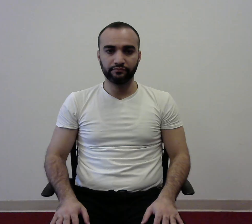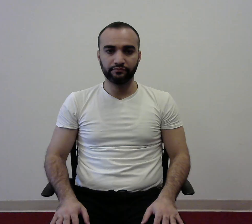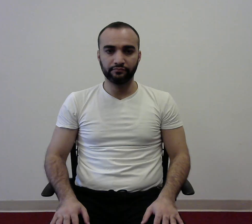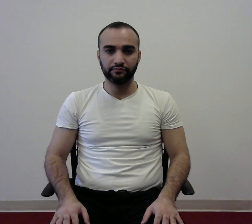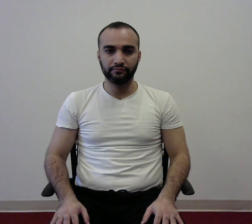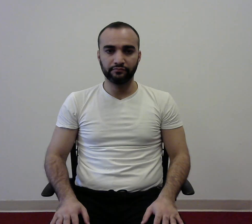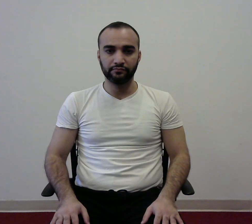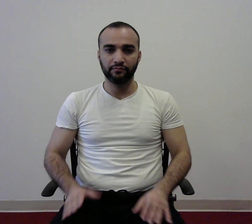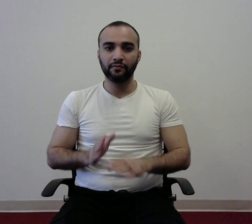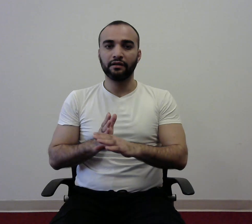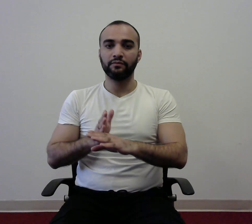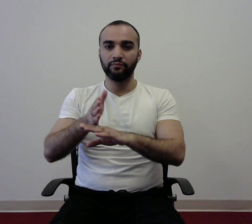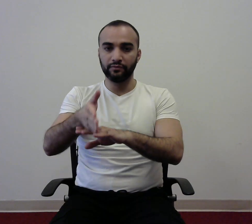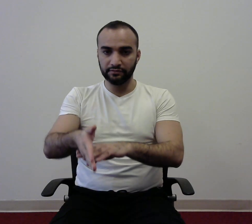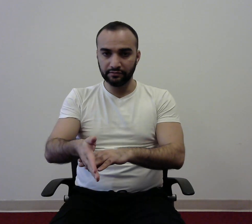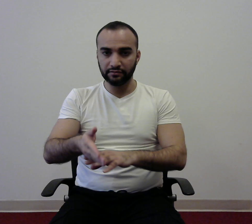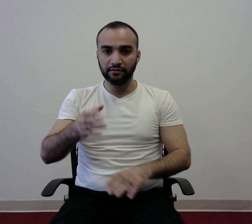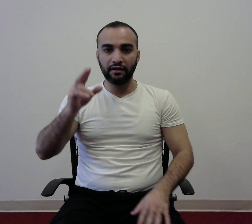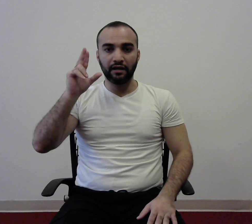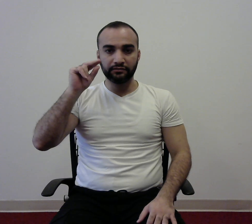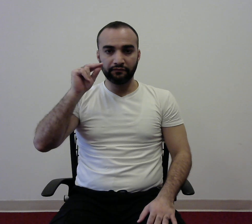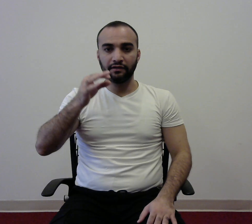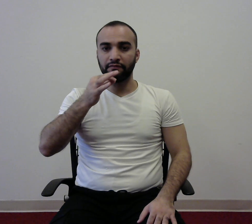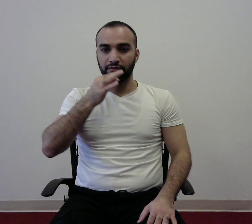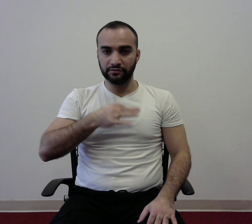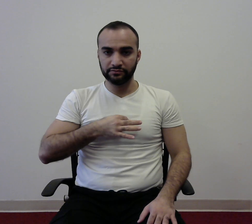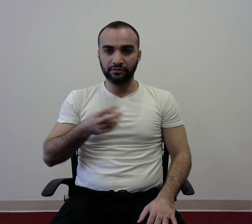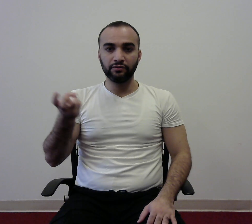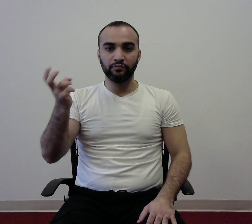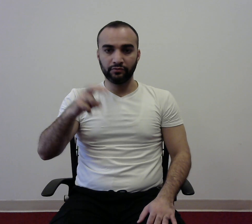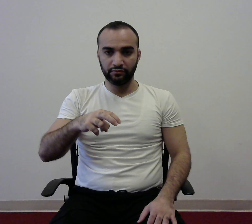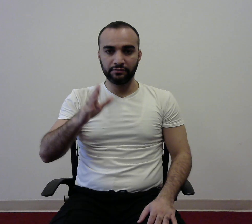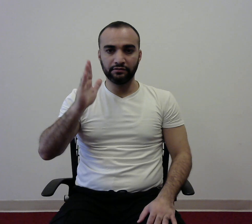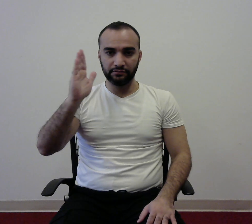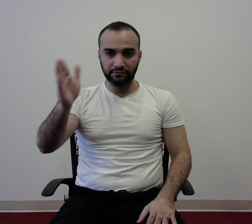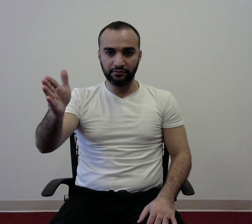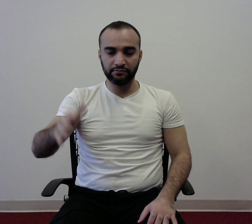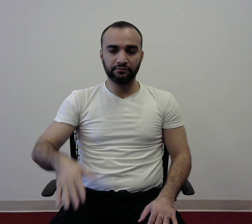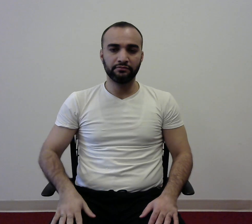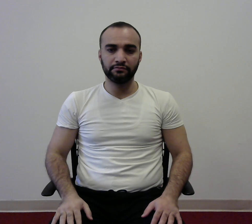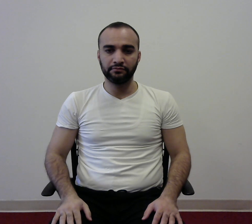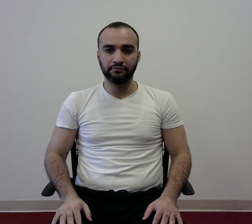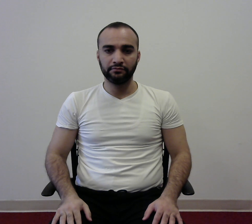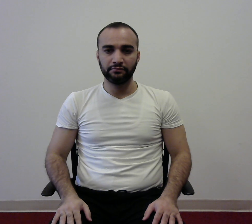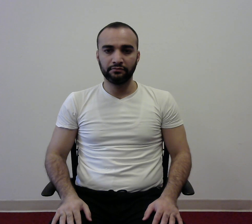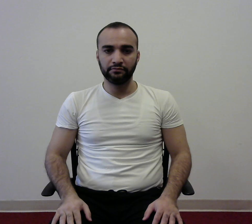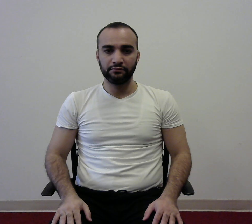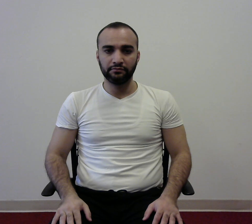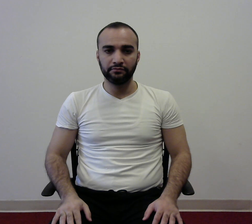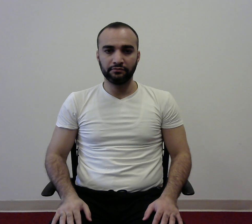Müraciətimə nə vaxt cavab gələcək?